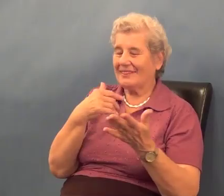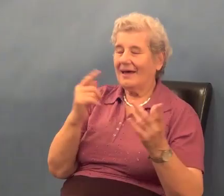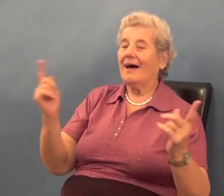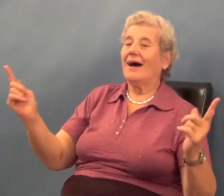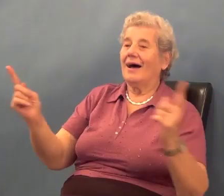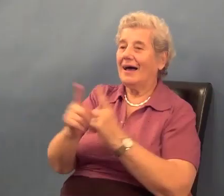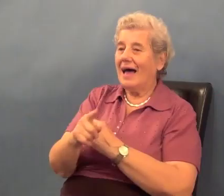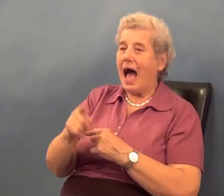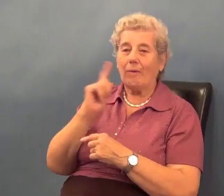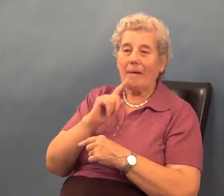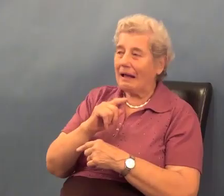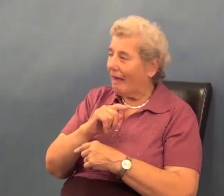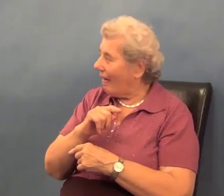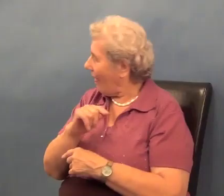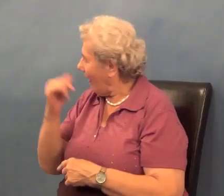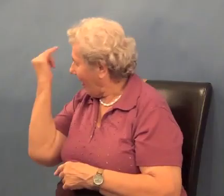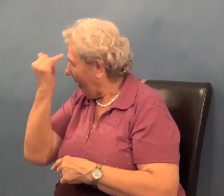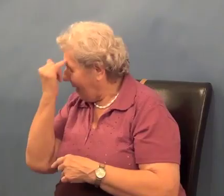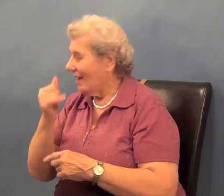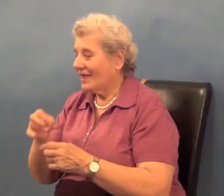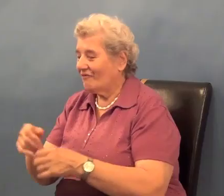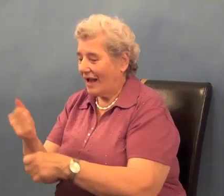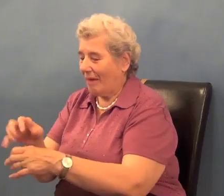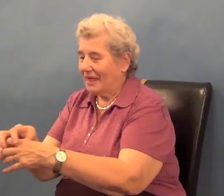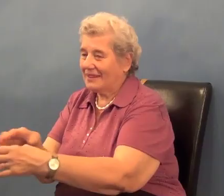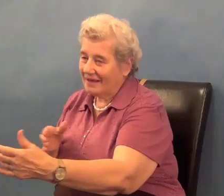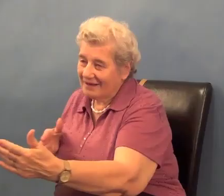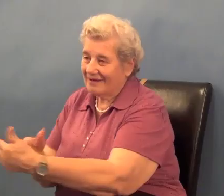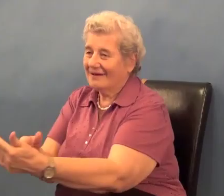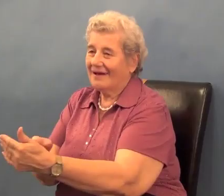Podczas mijania, chłopiec rozgląda się za nią i uderza w kamień.